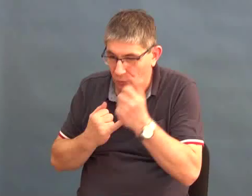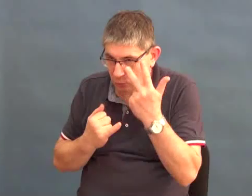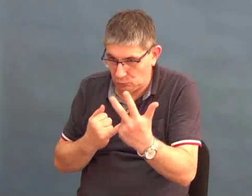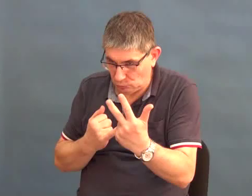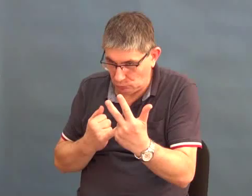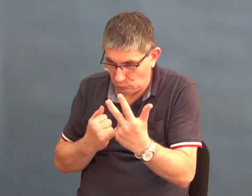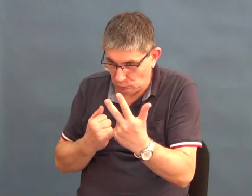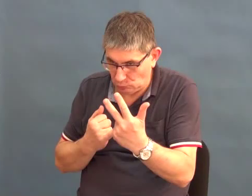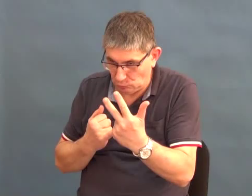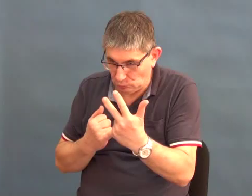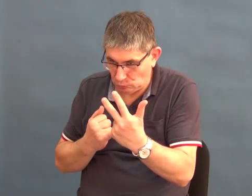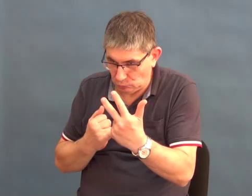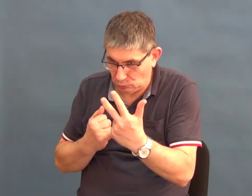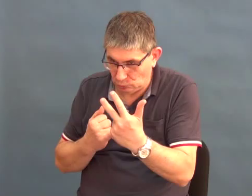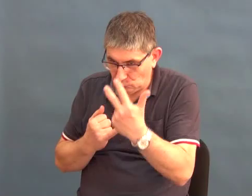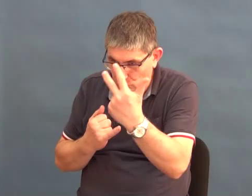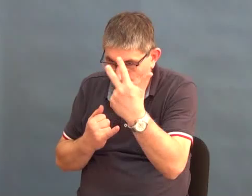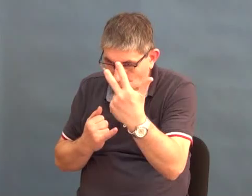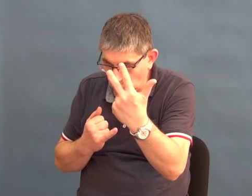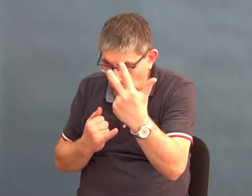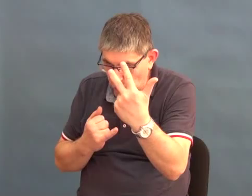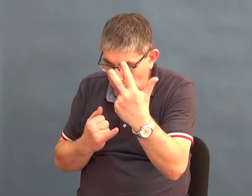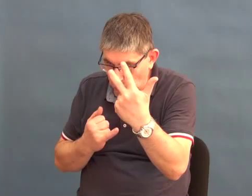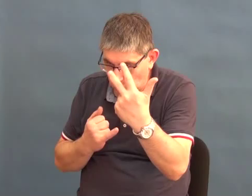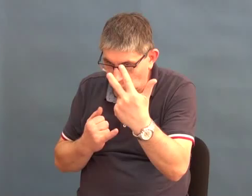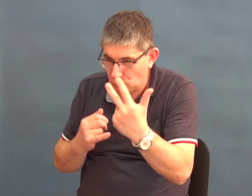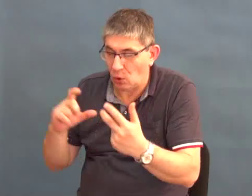Te trzy dni.